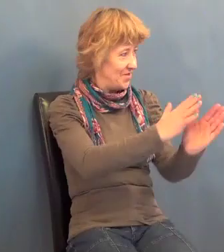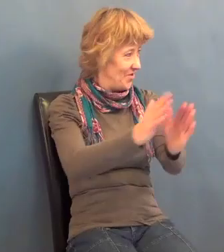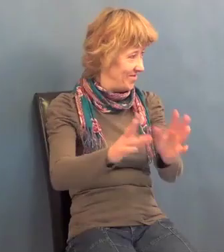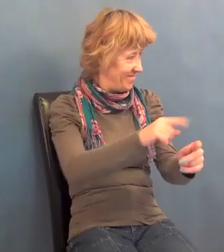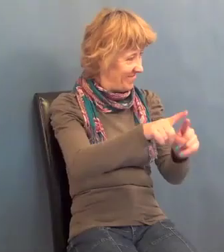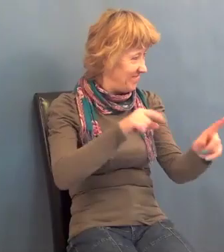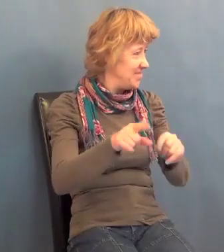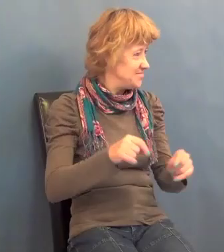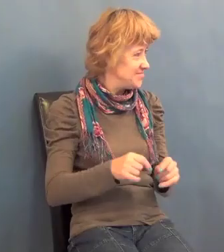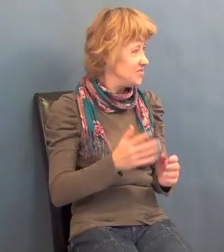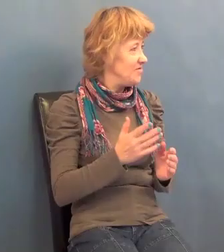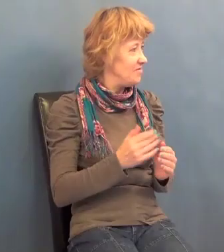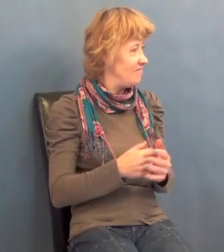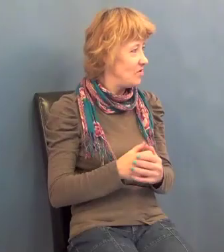Mam wybrać po kolei?